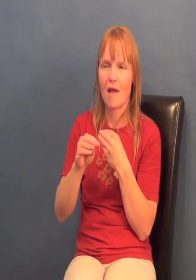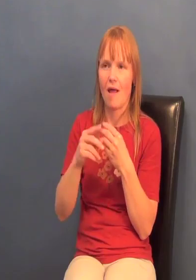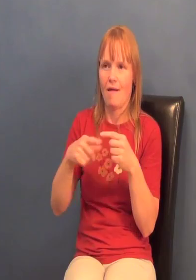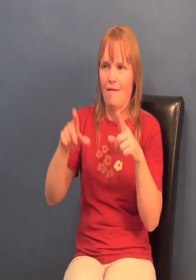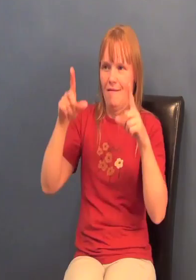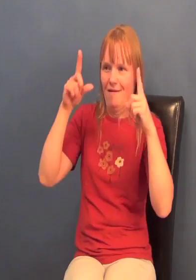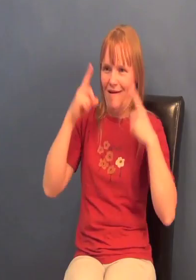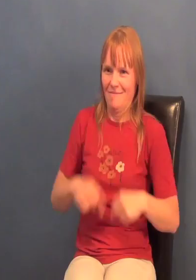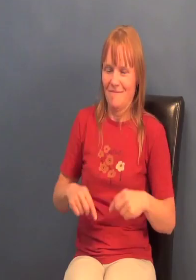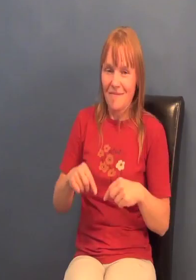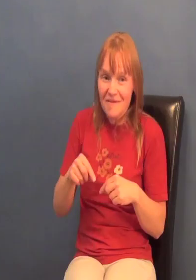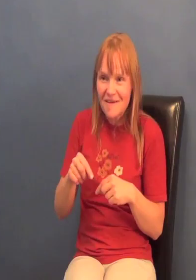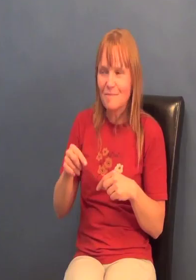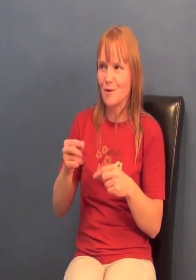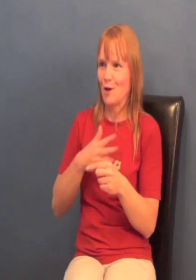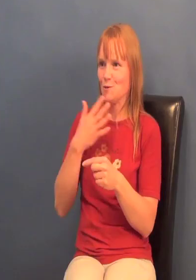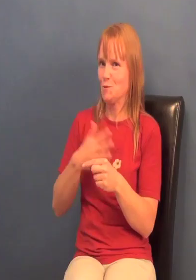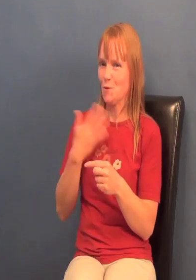"- Jestem zaskoczony, nie czułem tego."